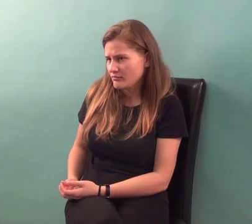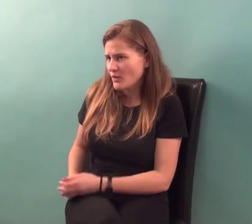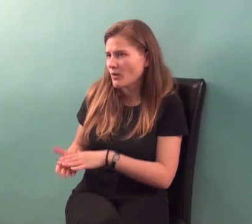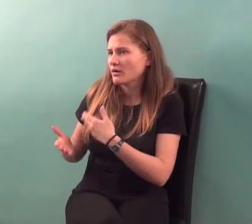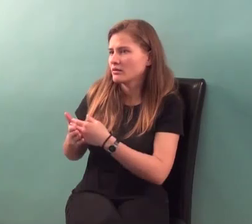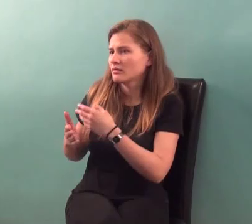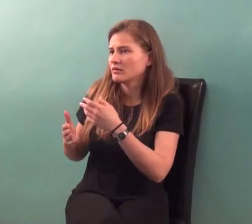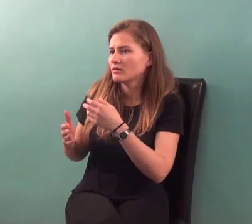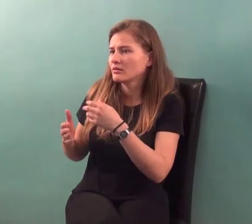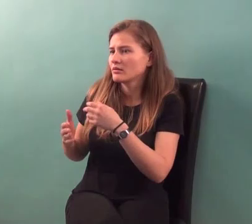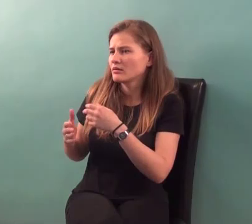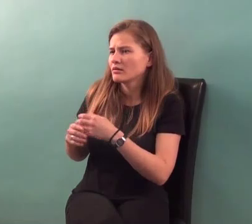Na przykład...